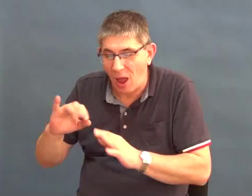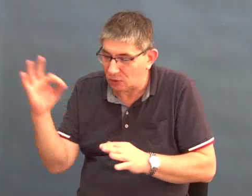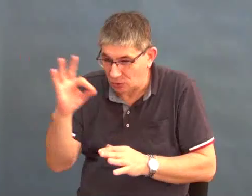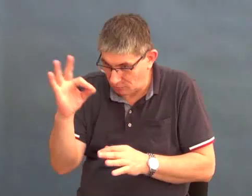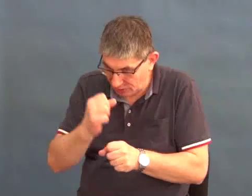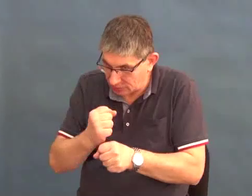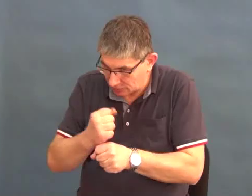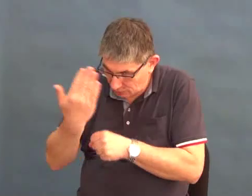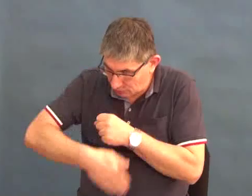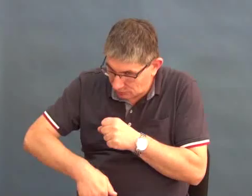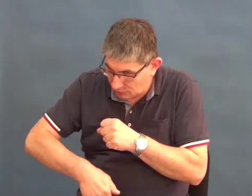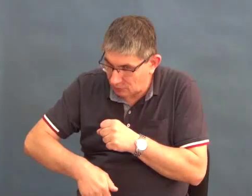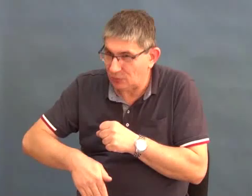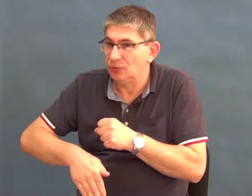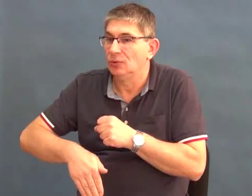Czy w środę kończysz pracę?